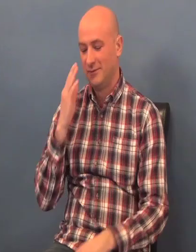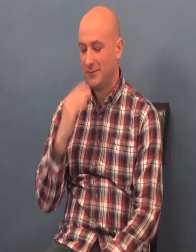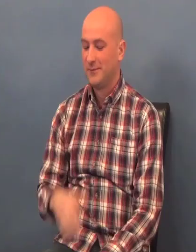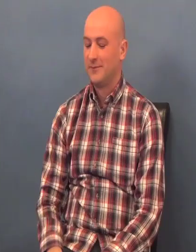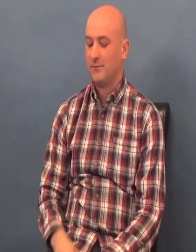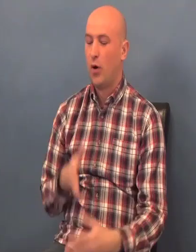Wiem.